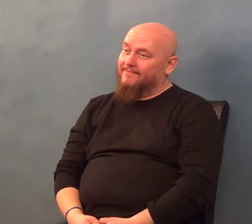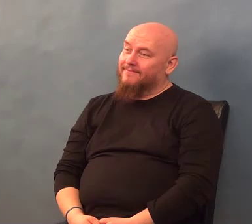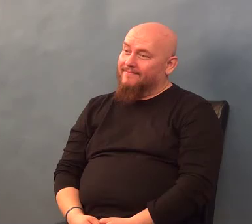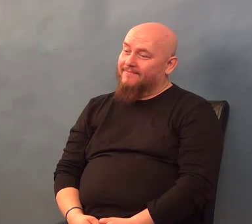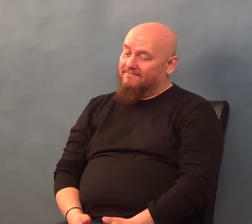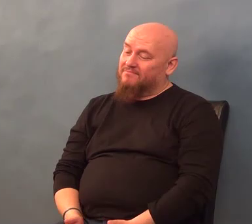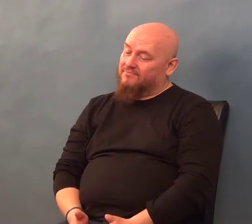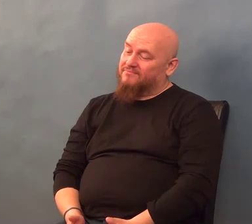Tak, tak.